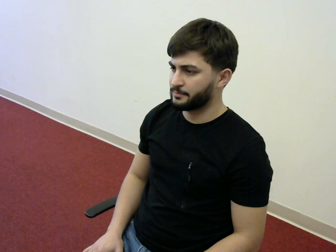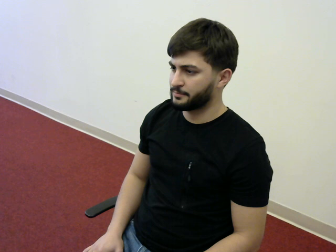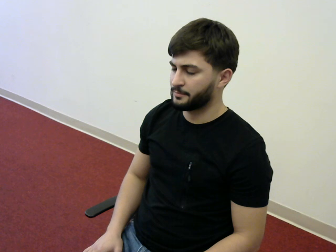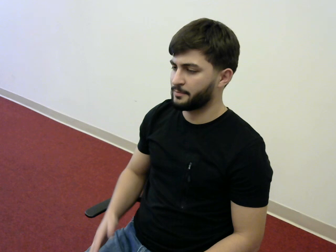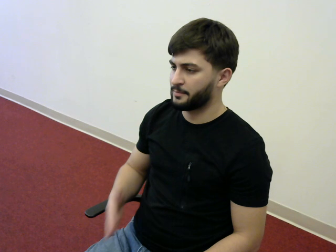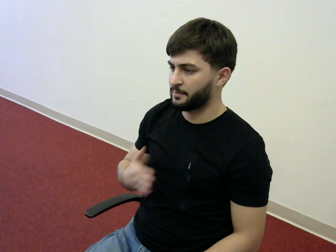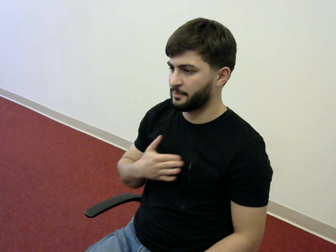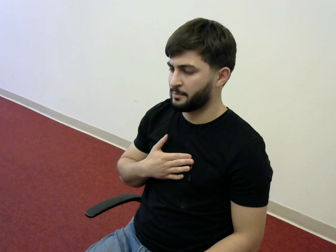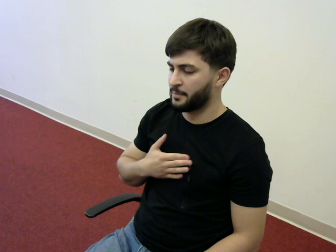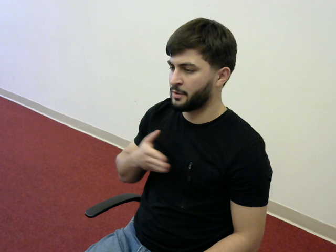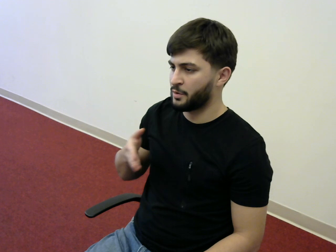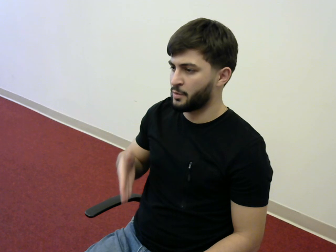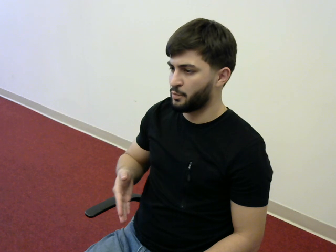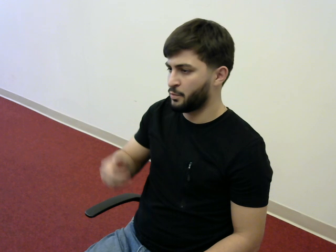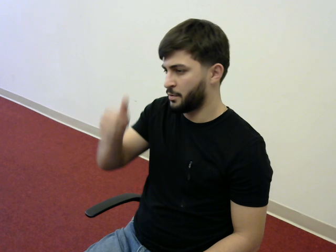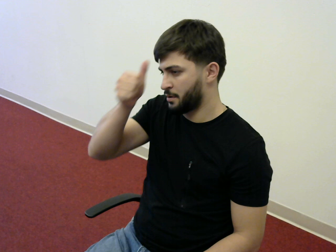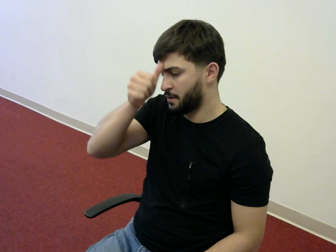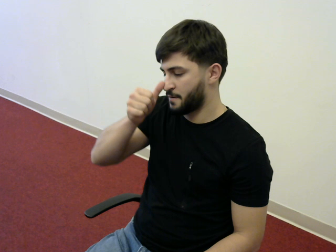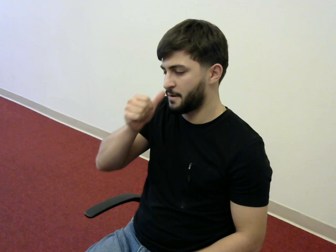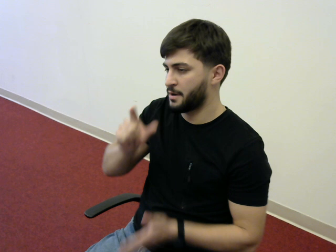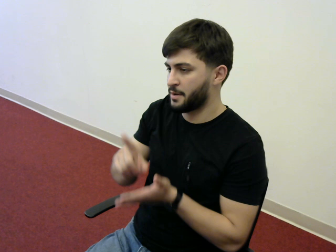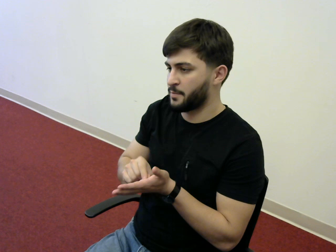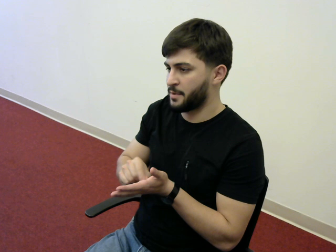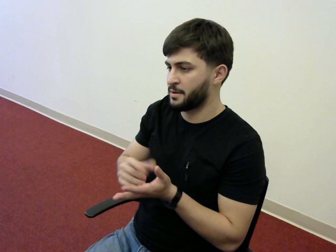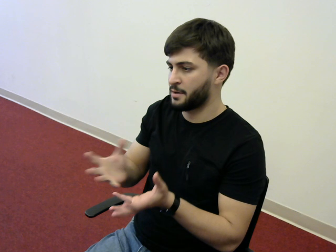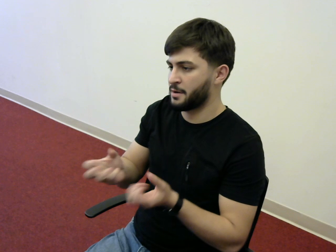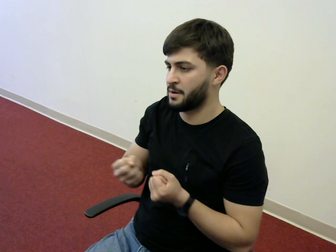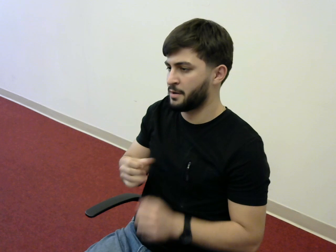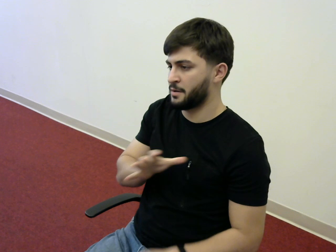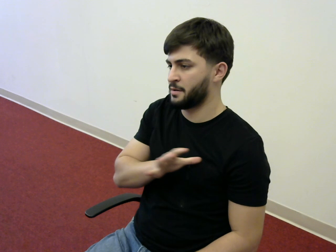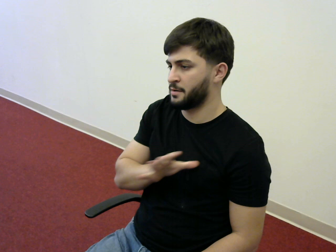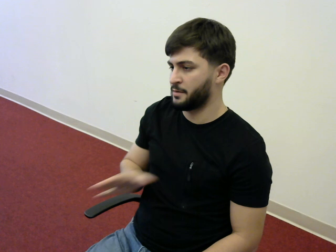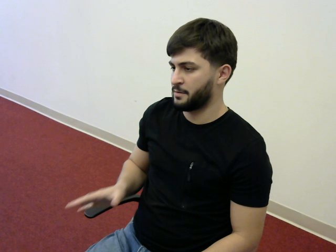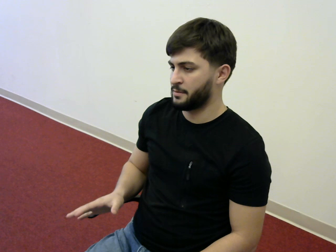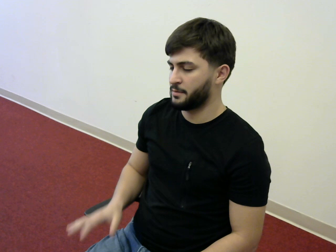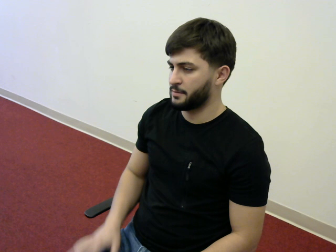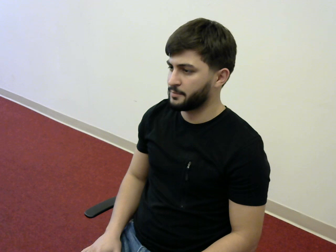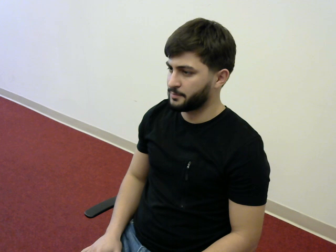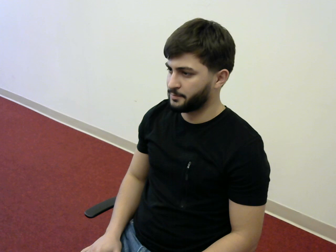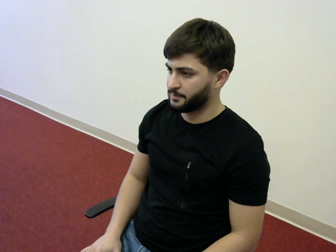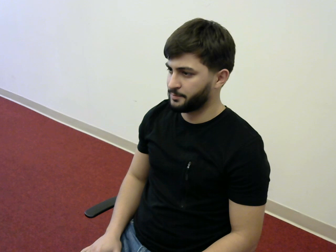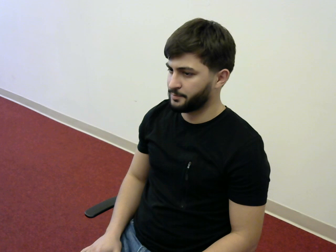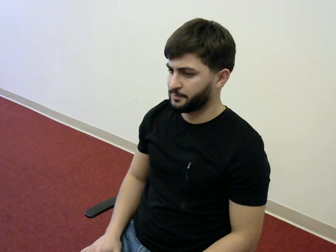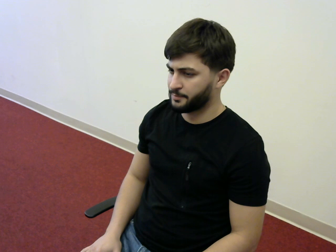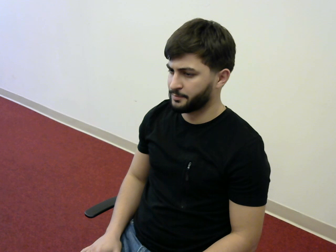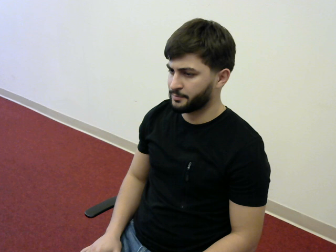Mən bu ay pensiya almamışam